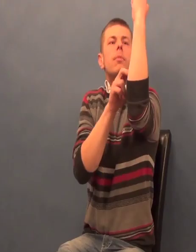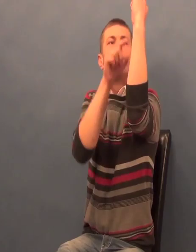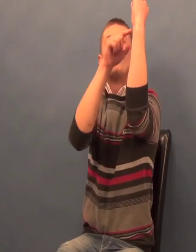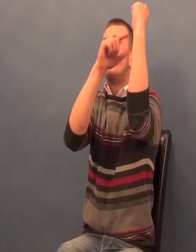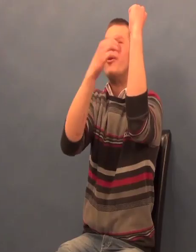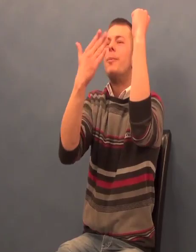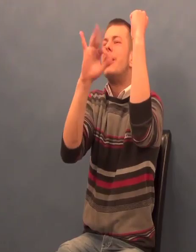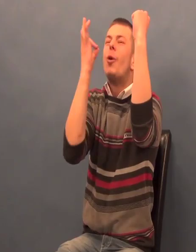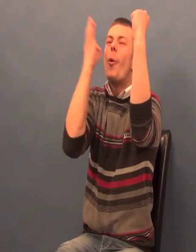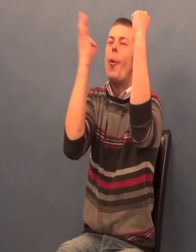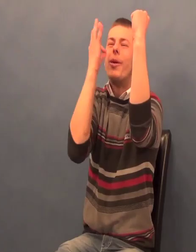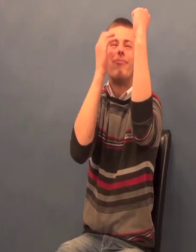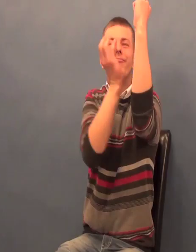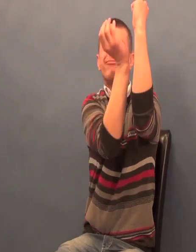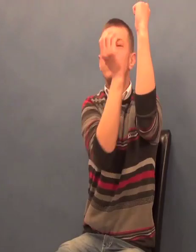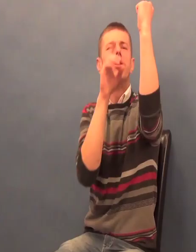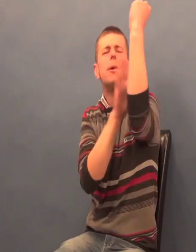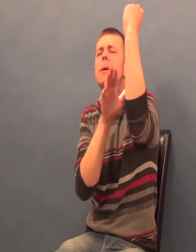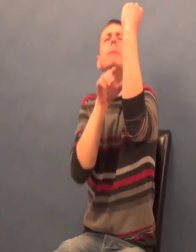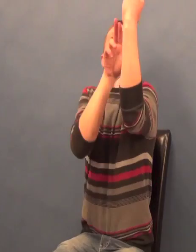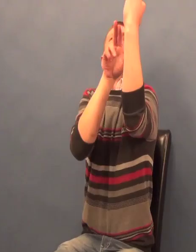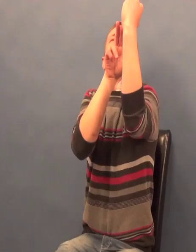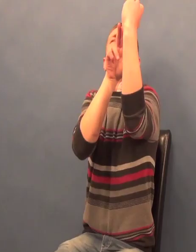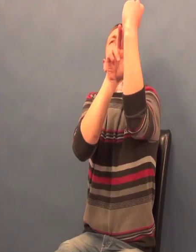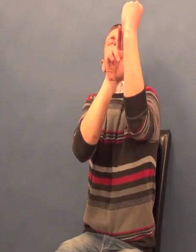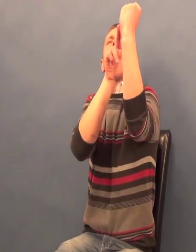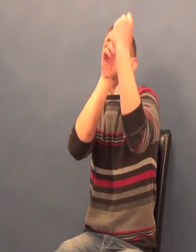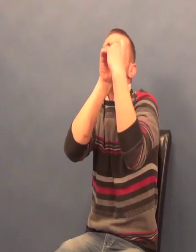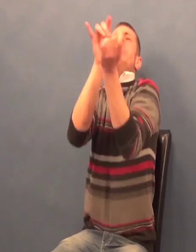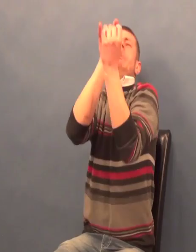A wyżej na tym drzewie są osy.